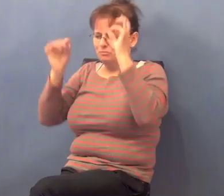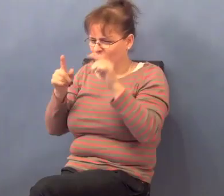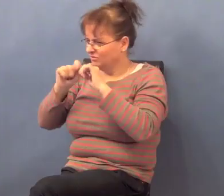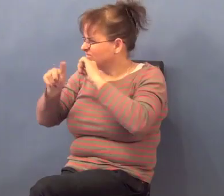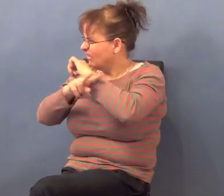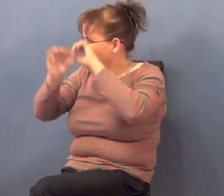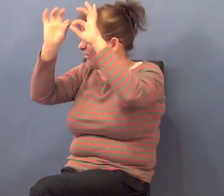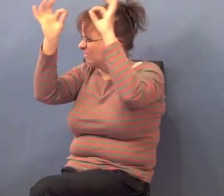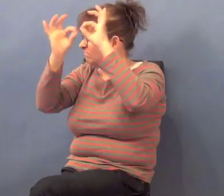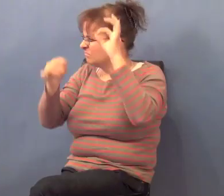To jest drzewo?